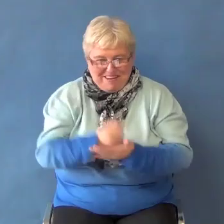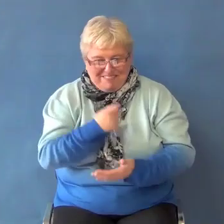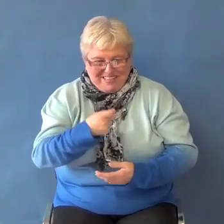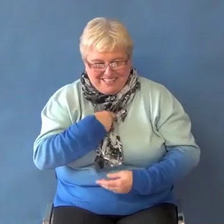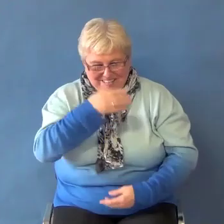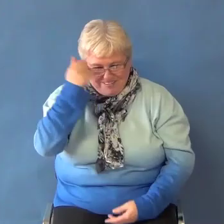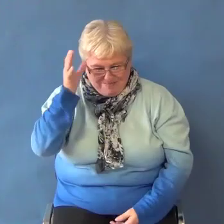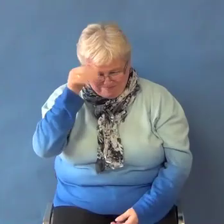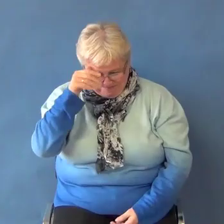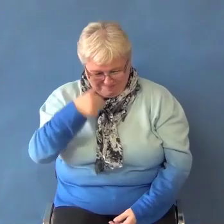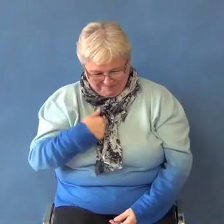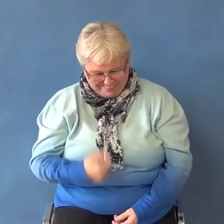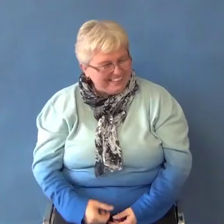Nie mam prawa jazdy, jestem osłem.